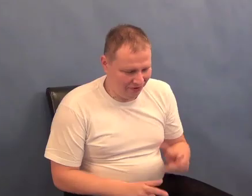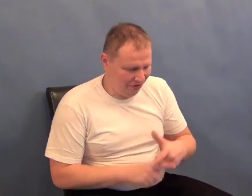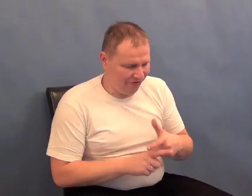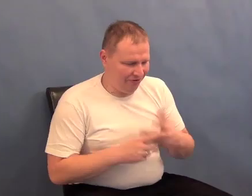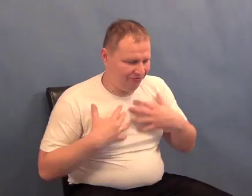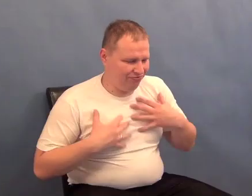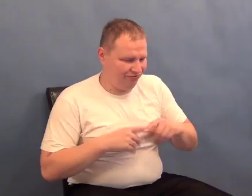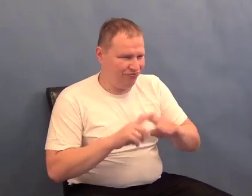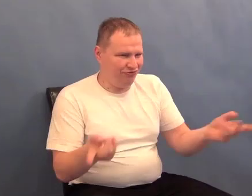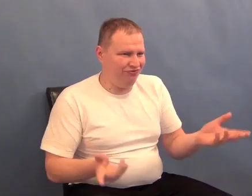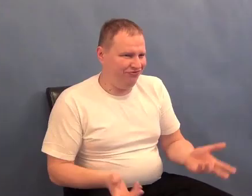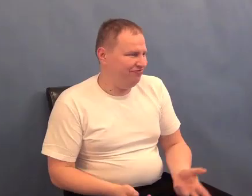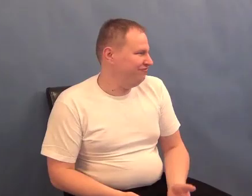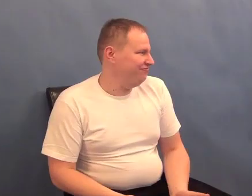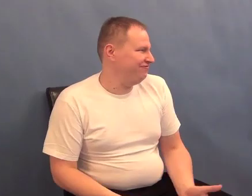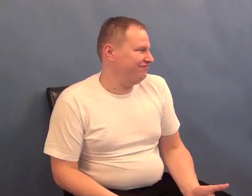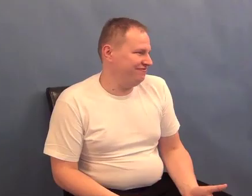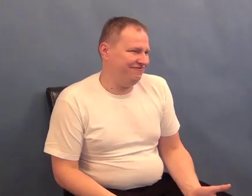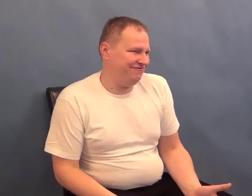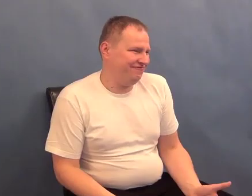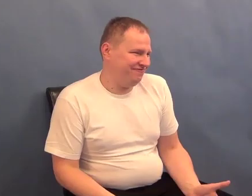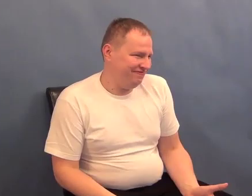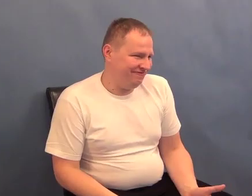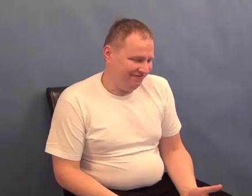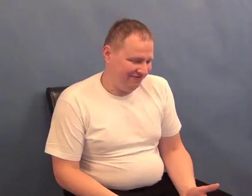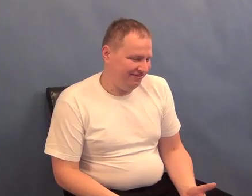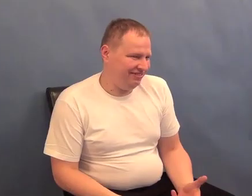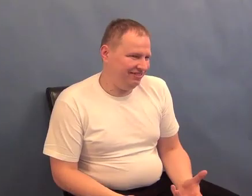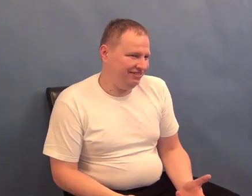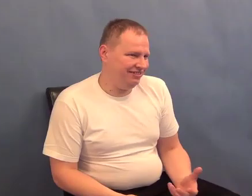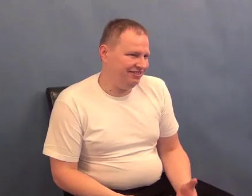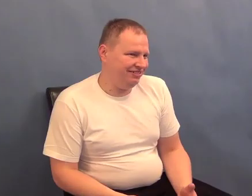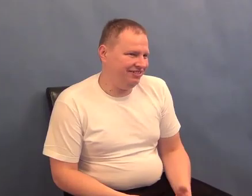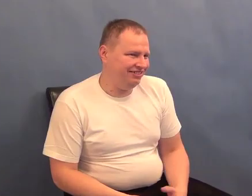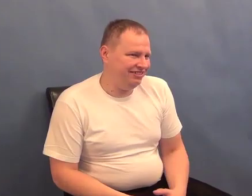Koniom nie wolno się kąpać.